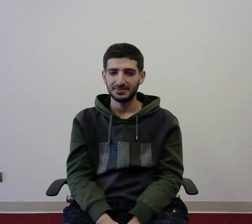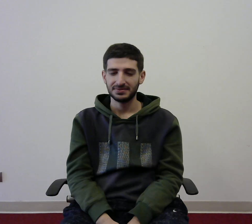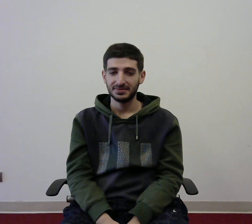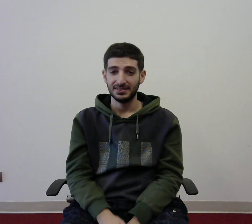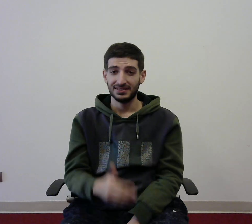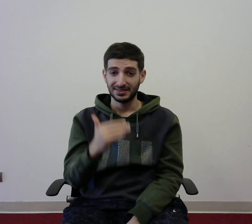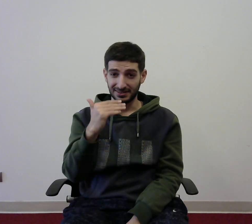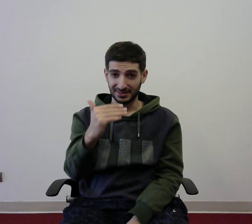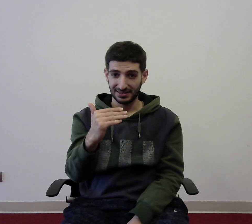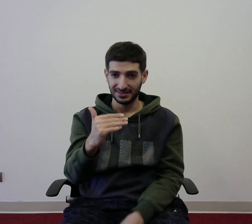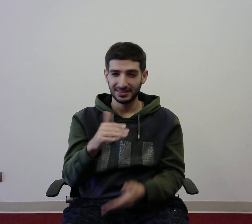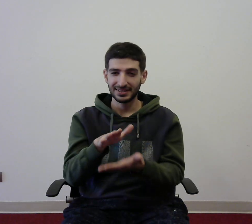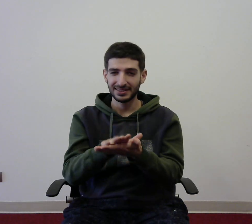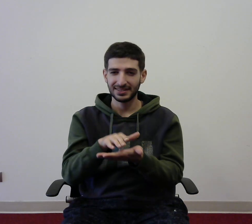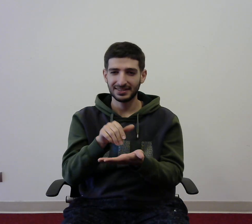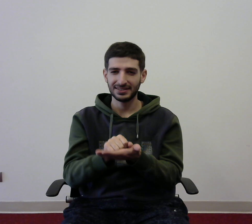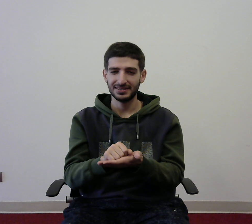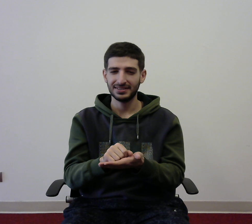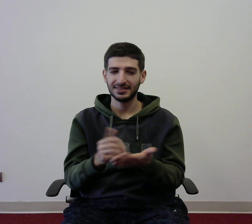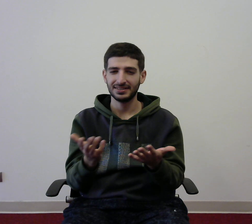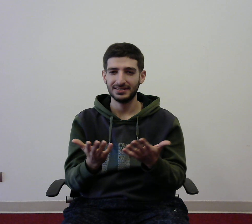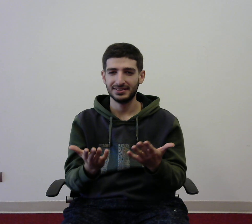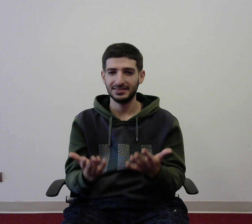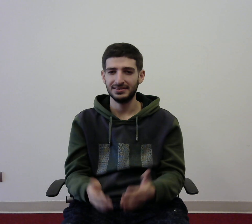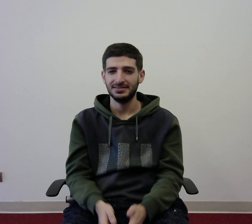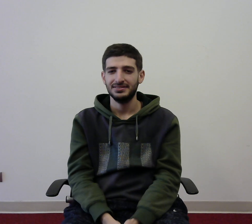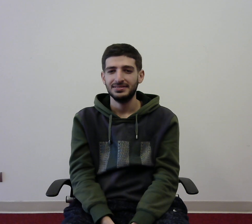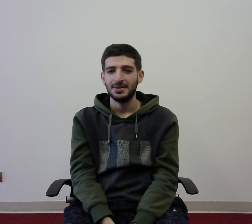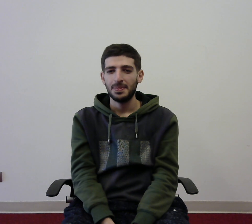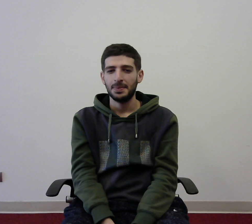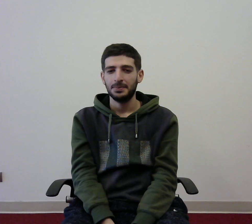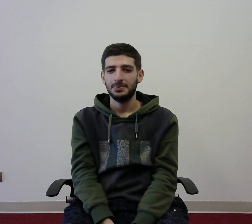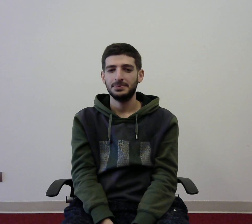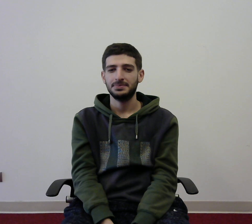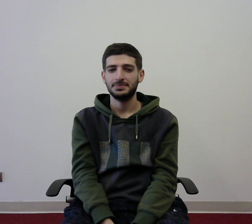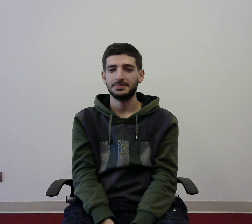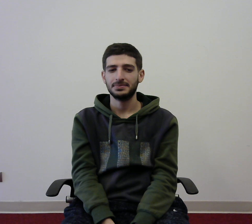Sənin ləqəbin nədir?